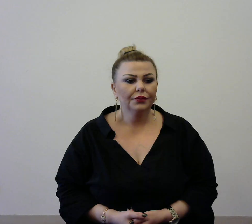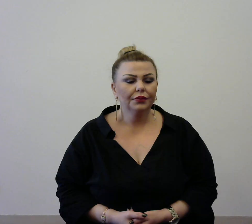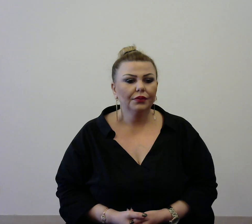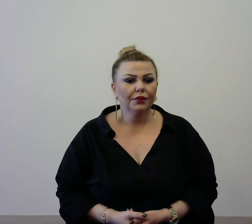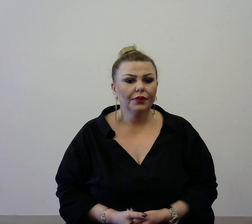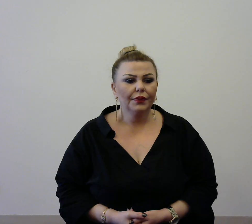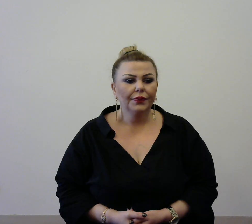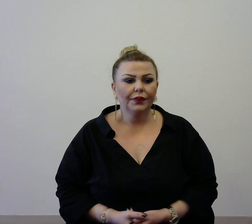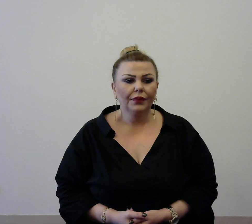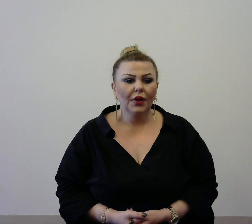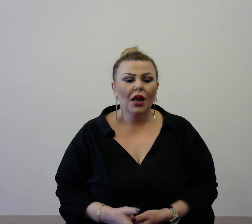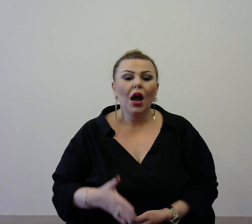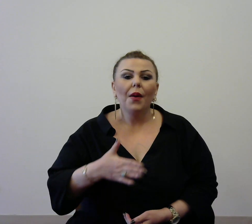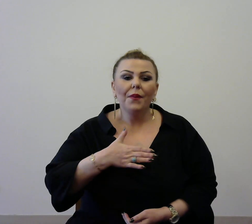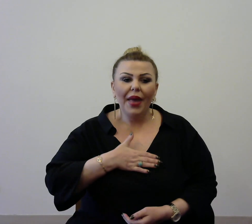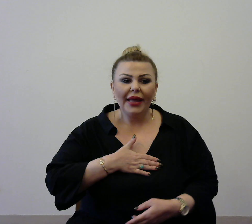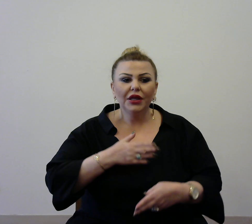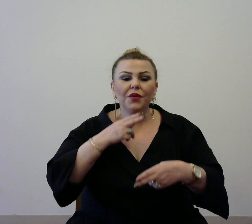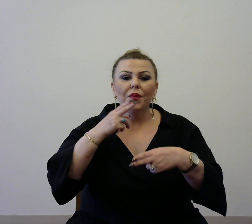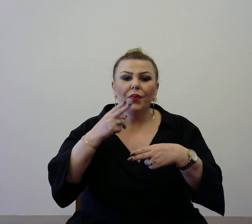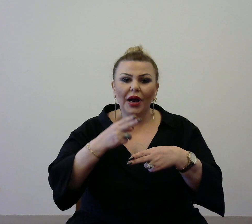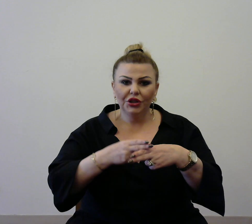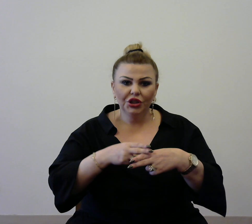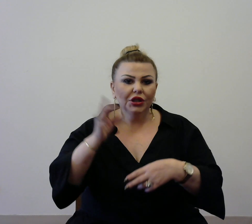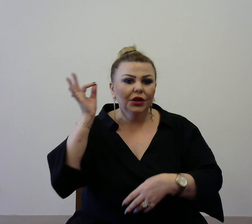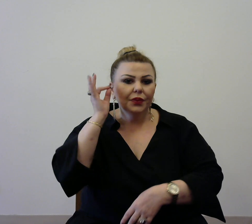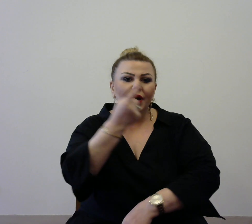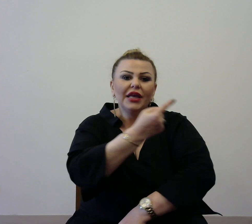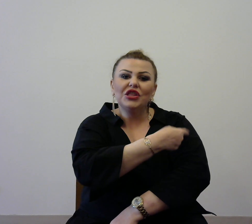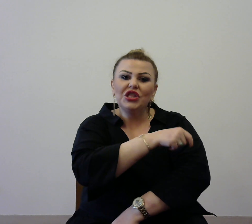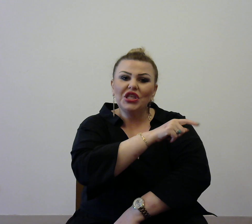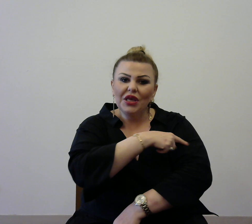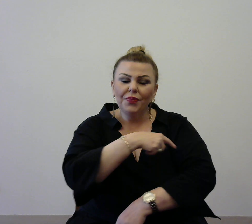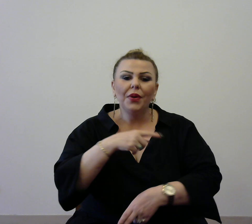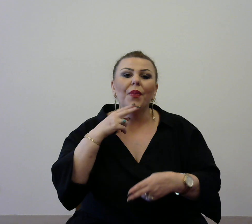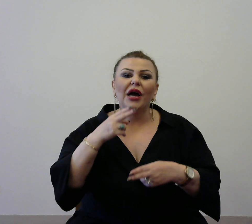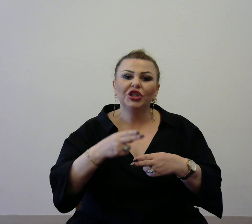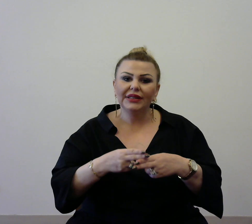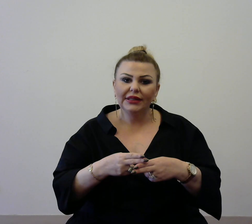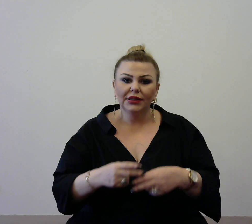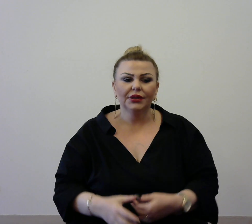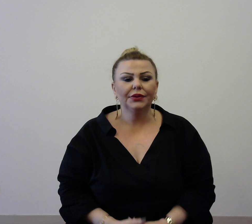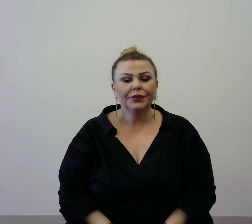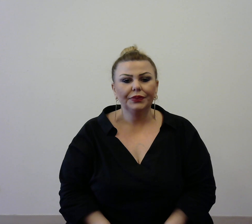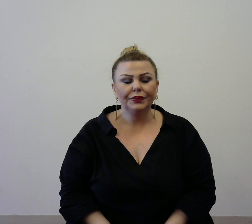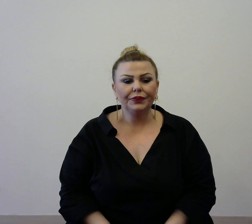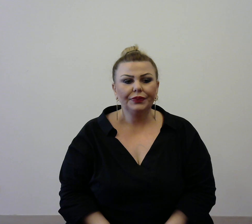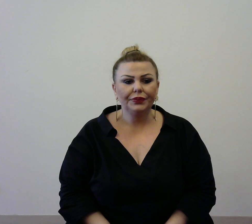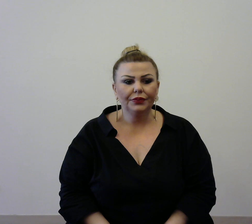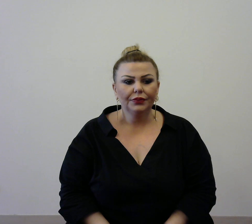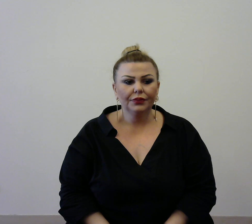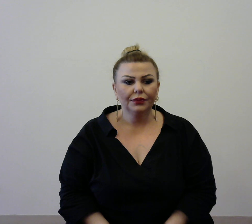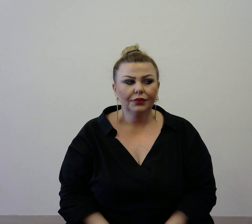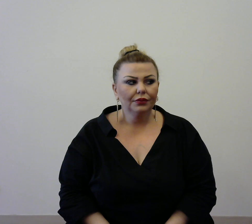Mənim bacım tibb bacısıdır